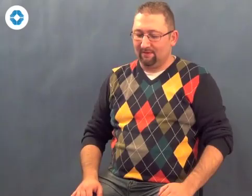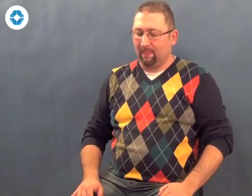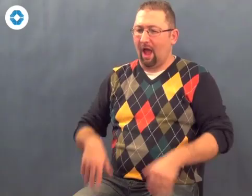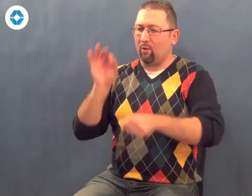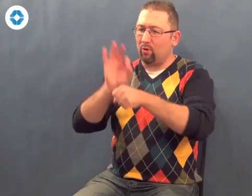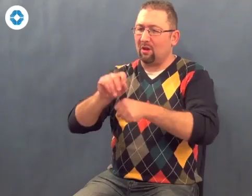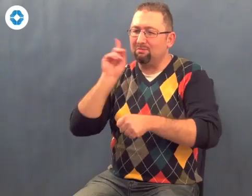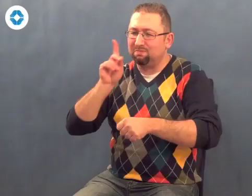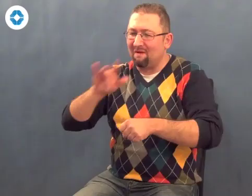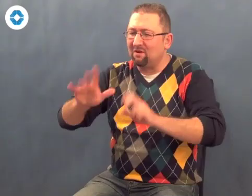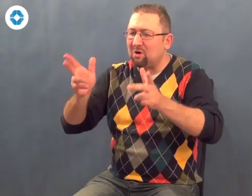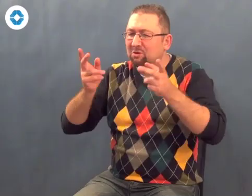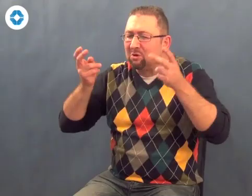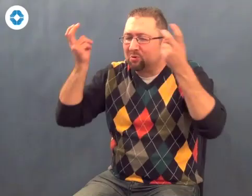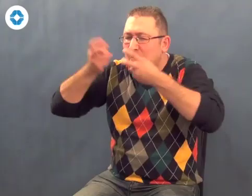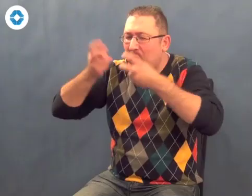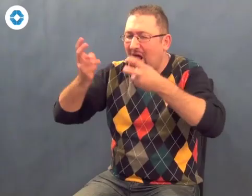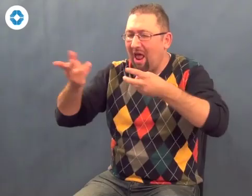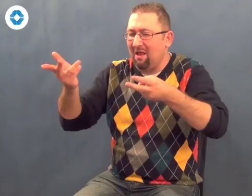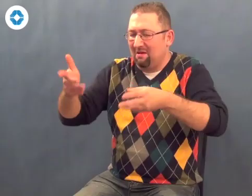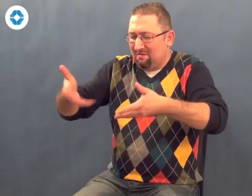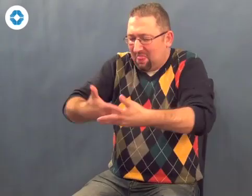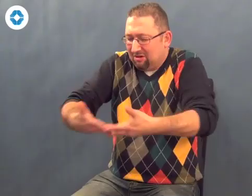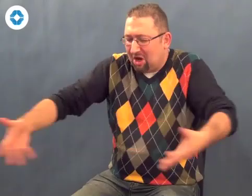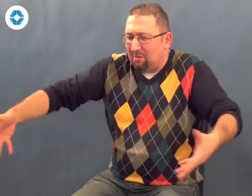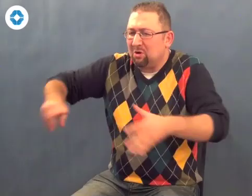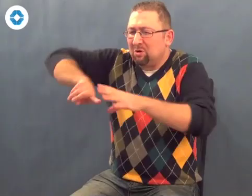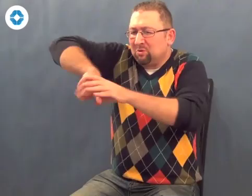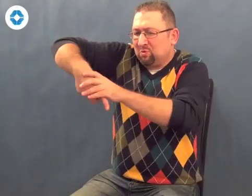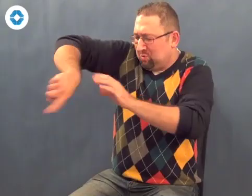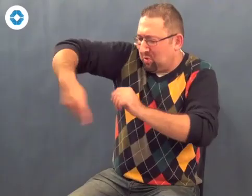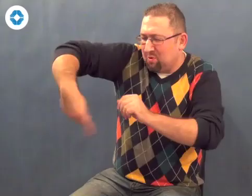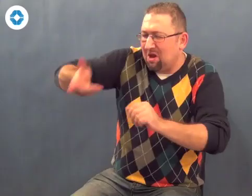Chłopak czegoś szuka w dziurze w ziemi.